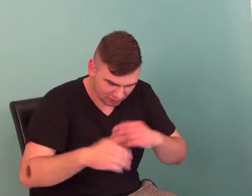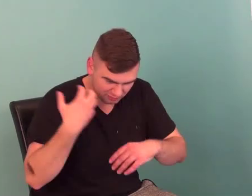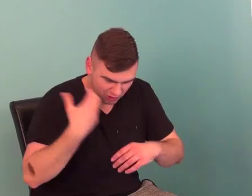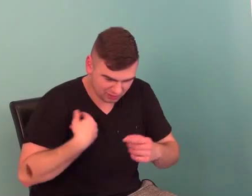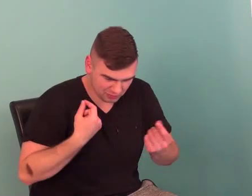Jestem bogaty, mam pieniądze.